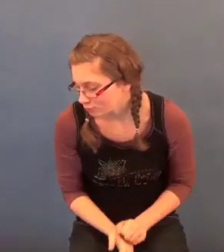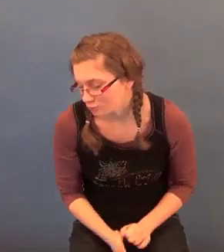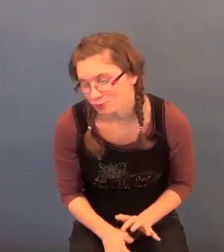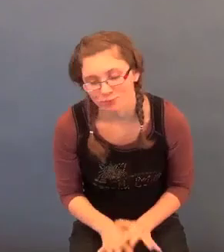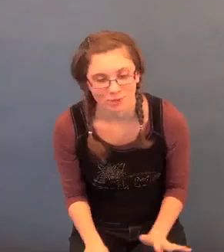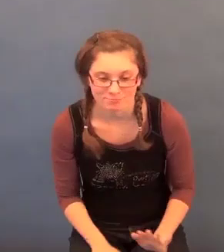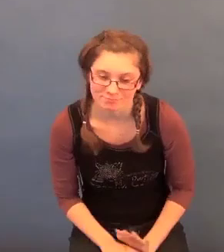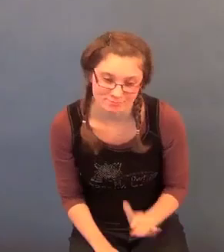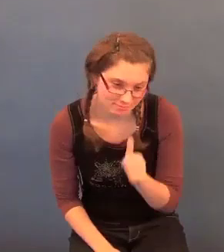Nie mogę.